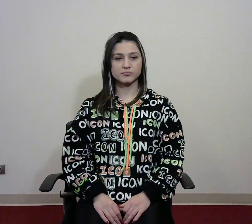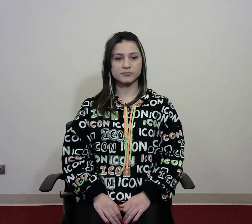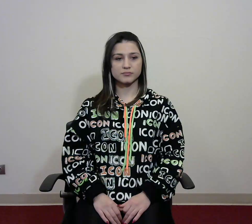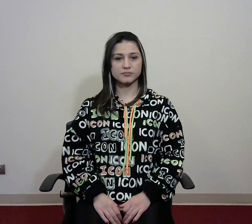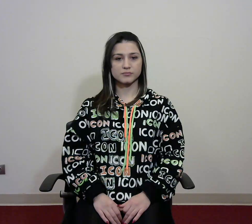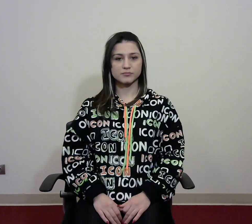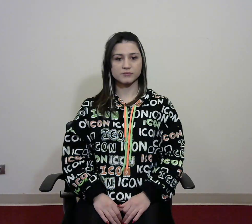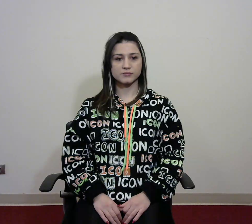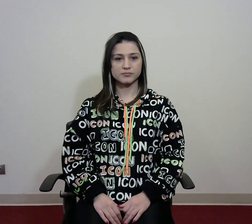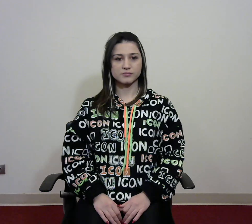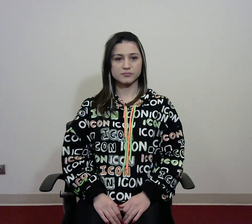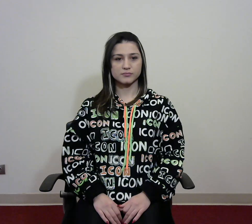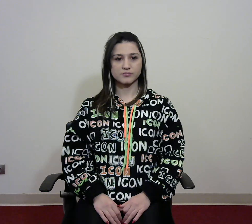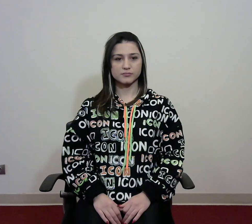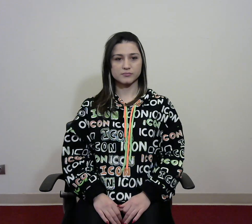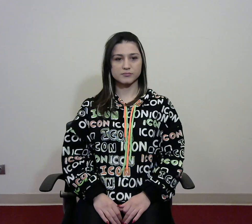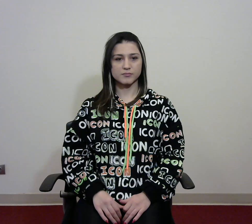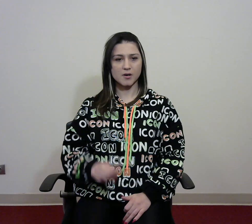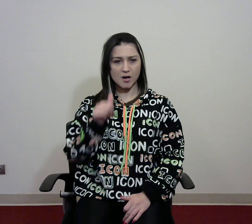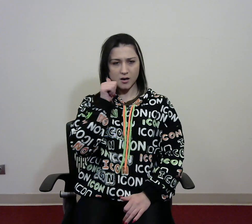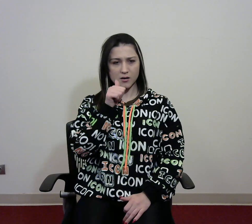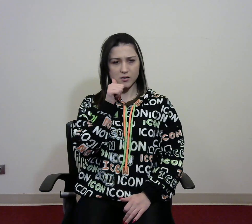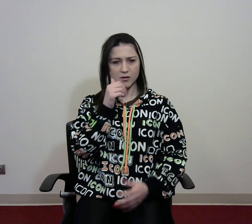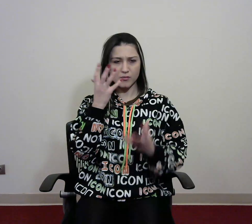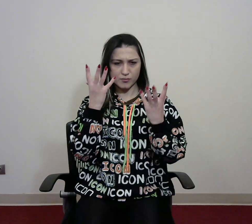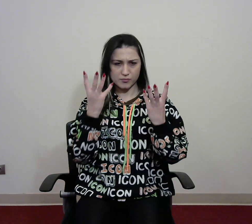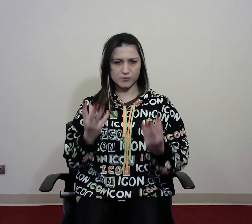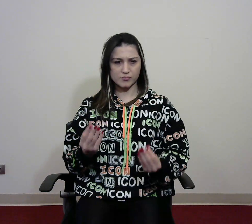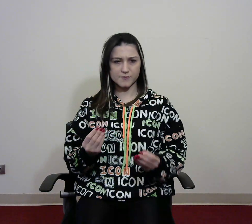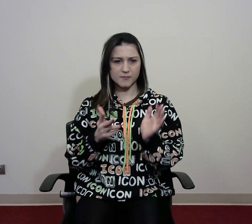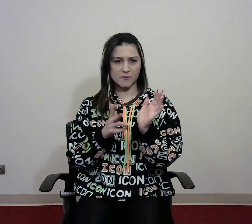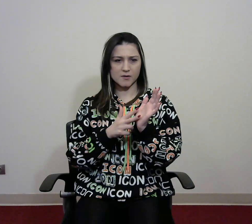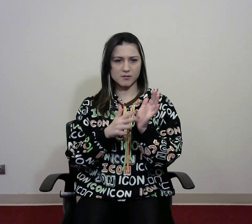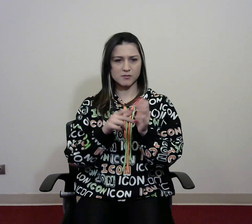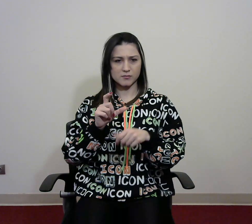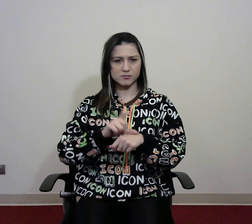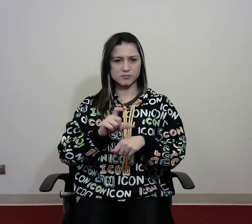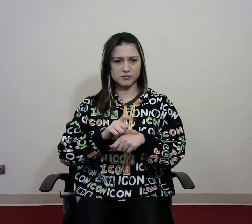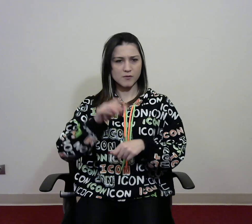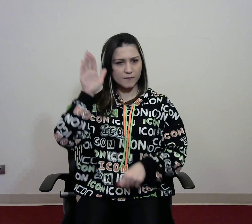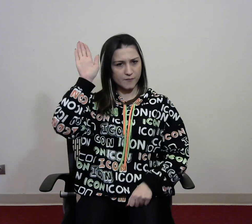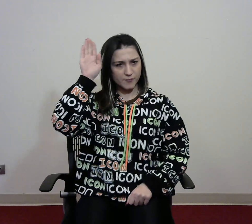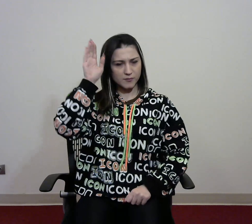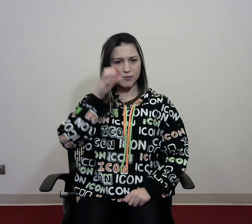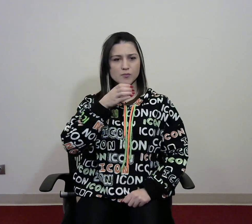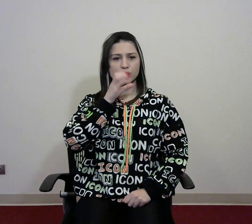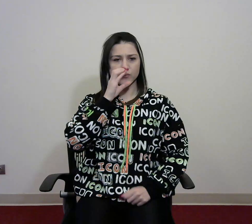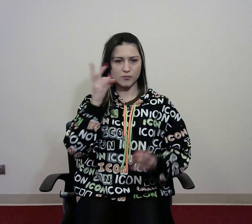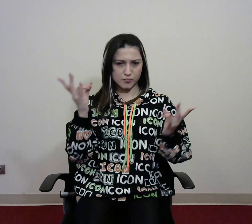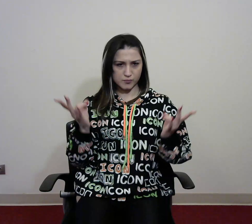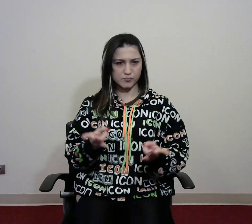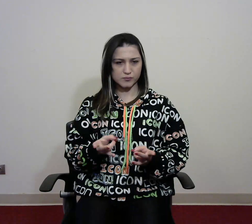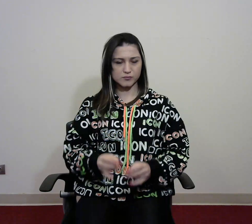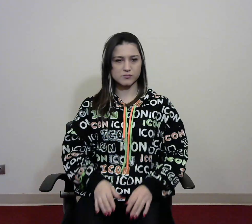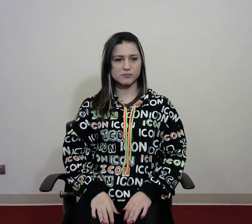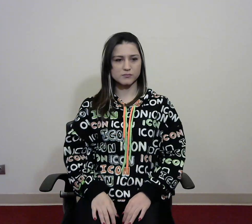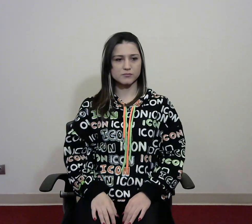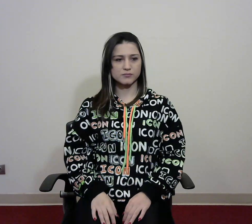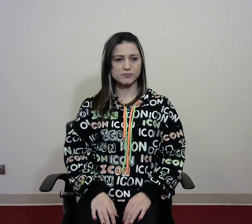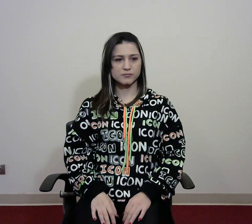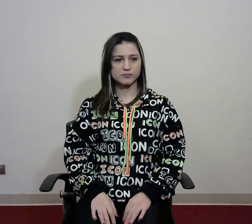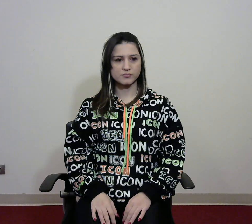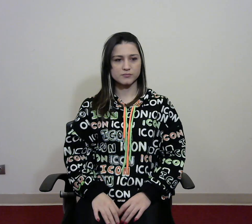Hər gün 8 stəkan su içmək lazımdır